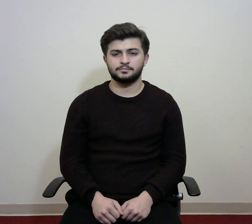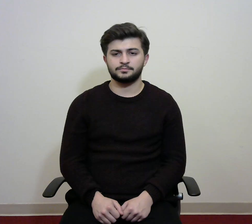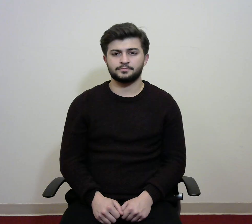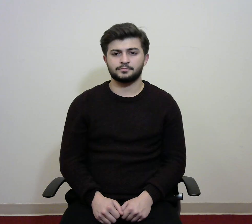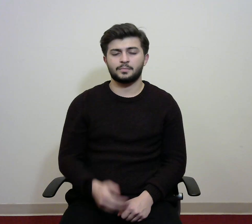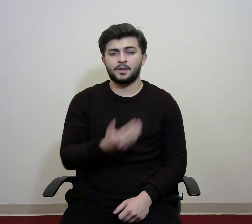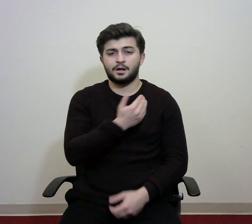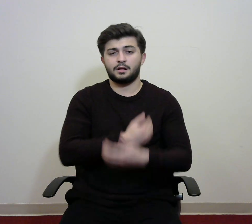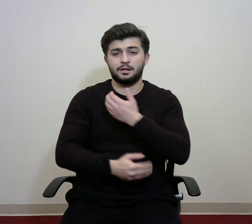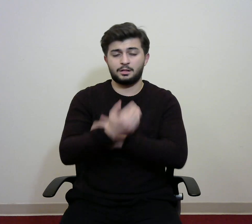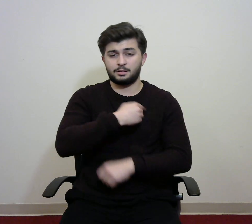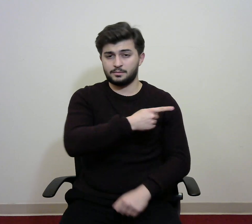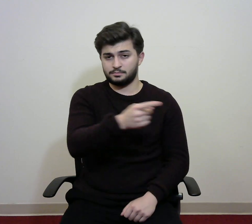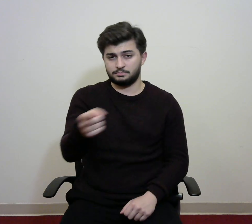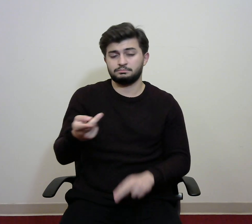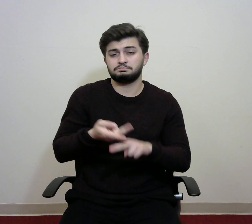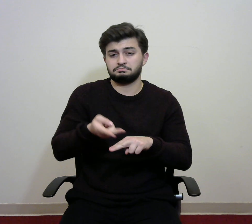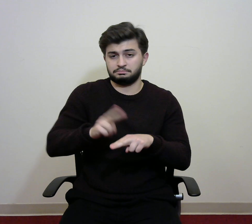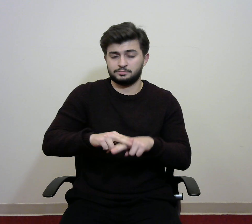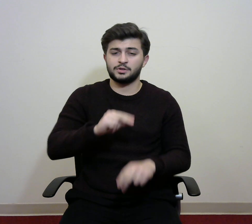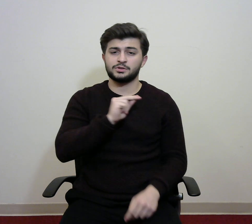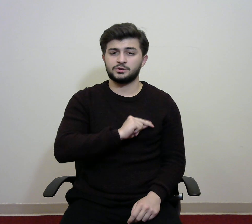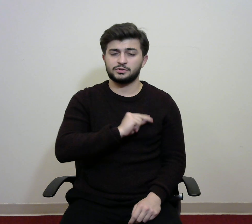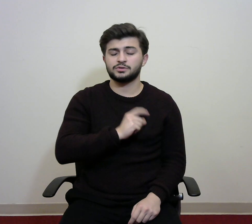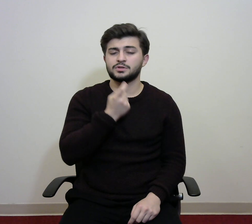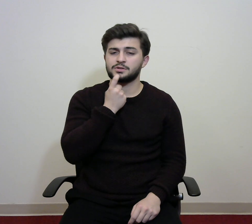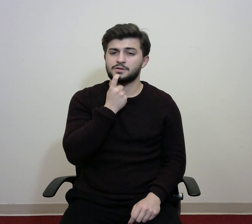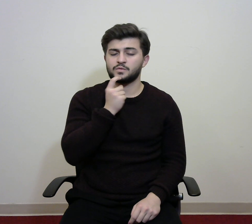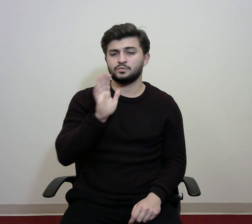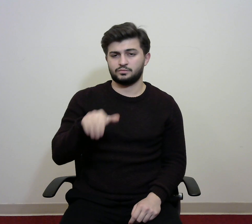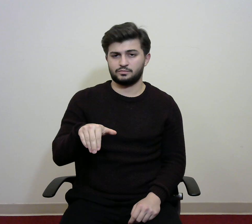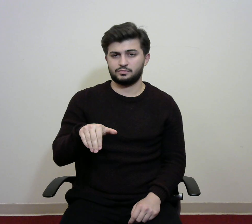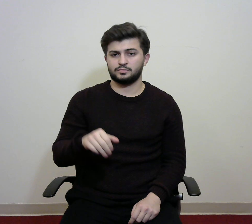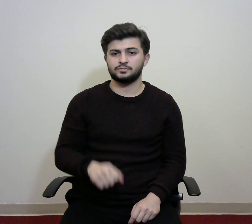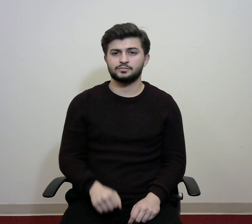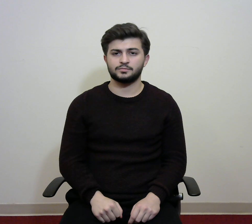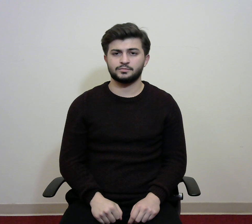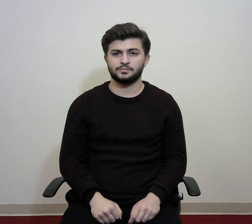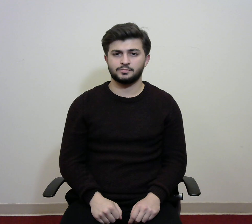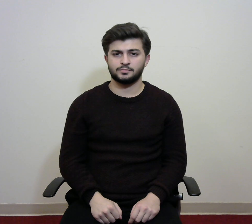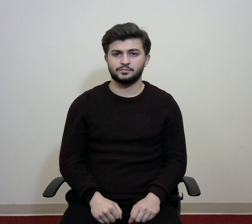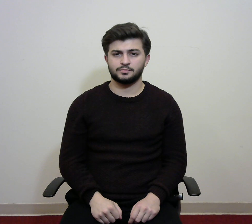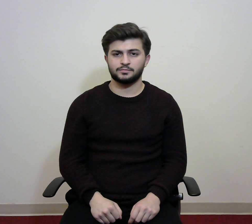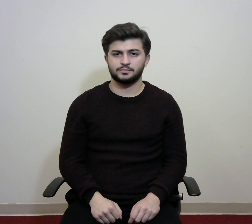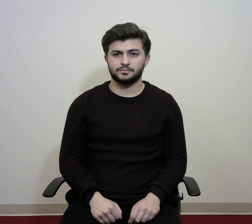Əlilliyi olanlar üçün iş çətin olur